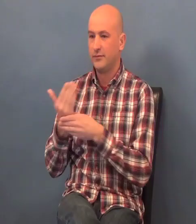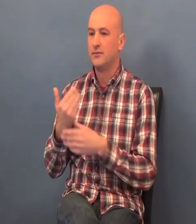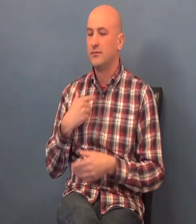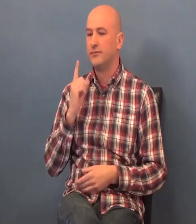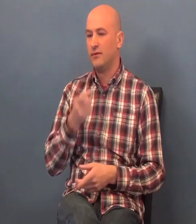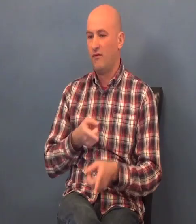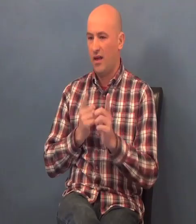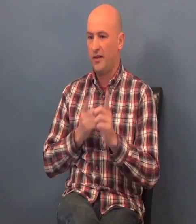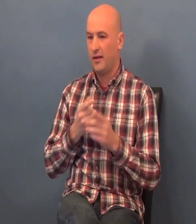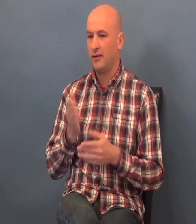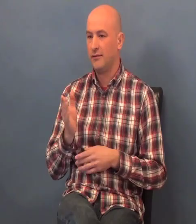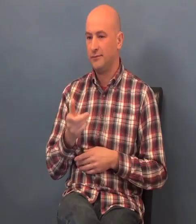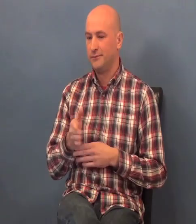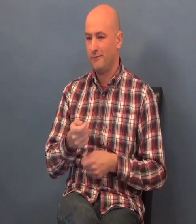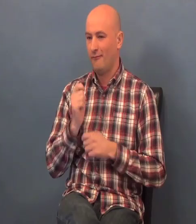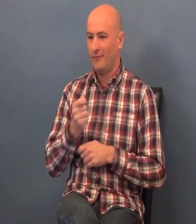Idę na ryby.